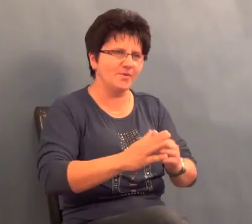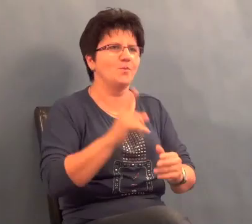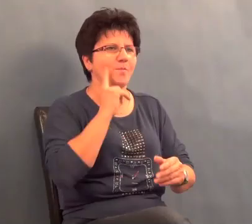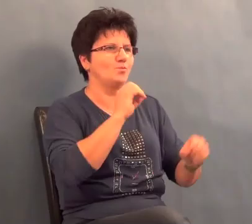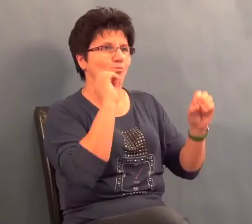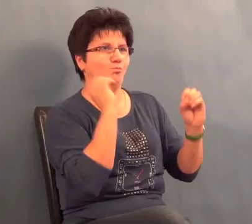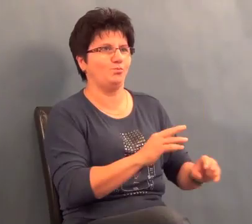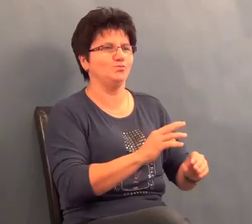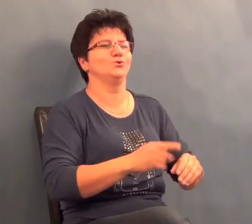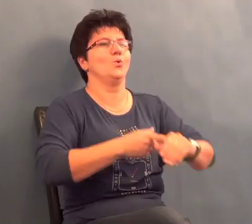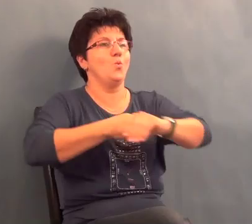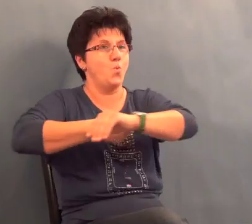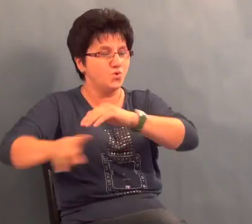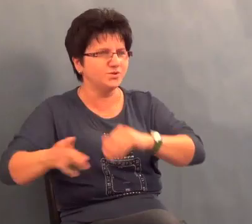A chłopak rzuca kamienie i ucieka.